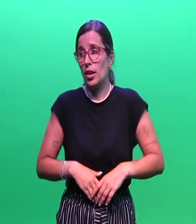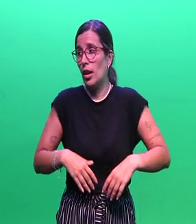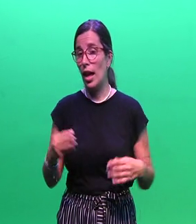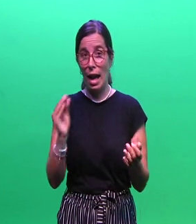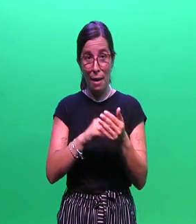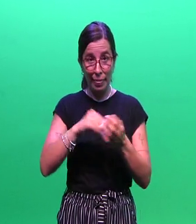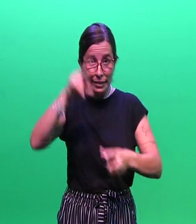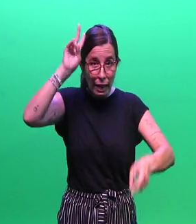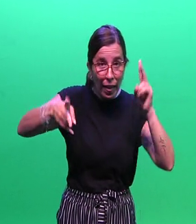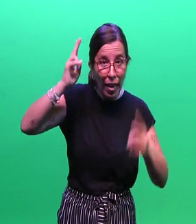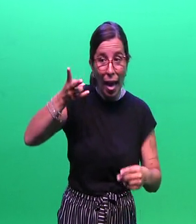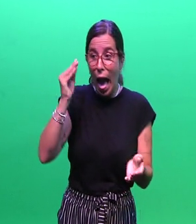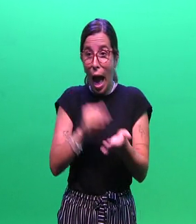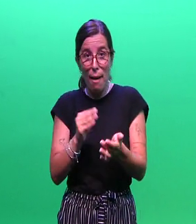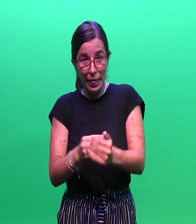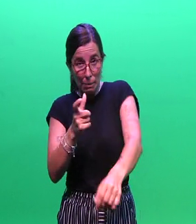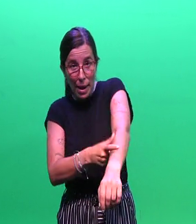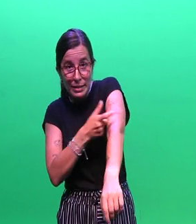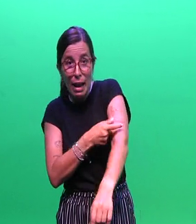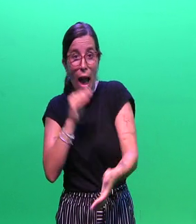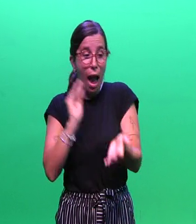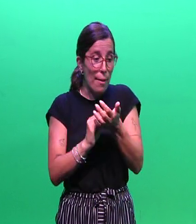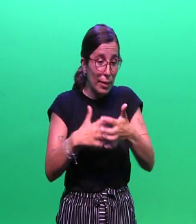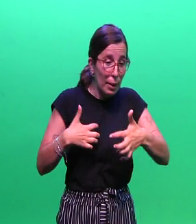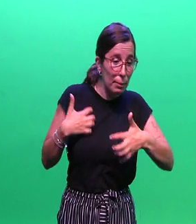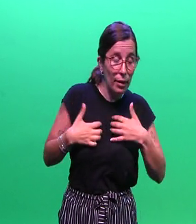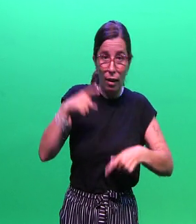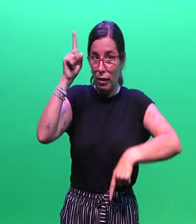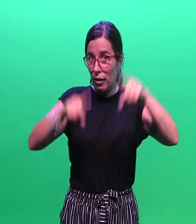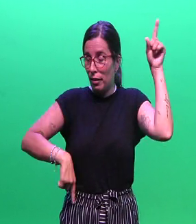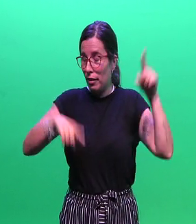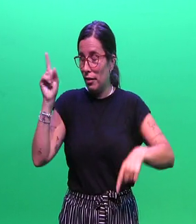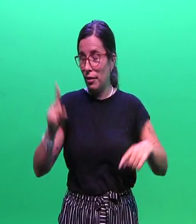De vegades em cauen els cabells, de vegades em surten taques, d'altres vegades em pica la pell, depèn!